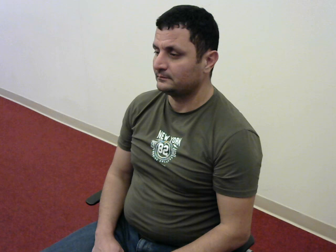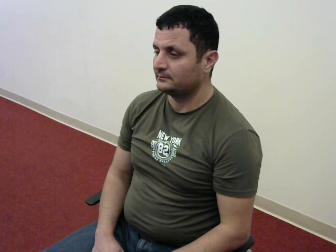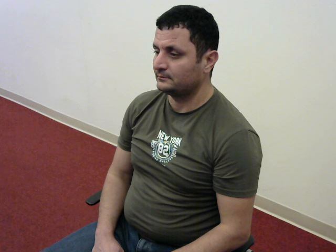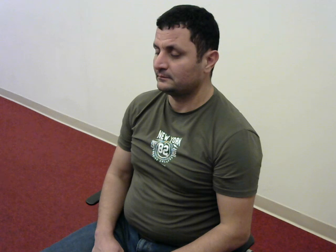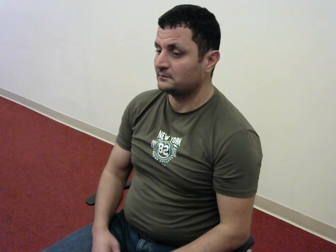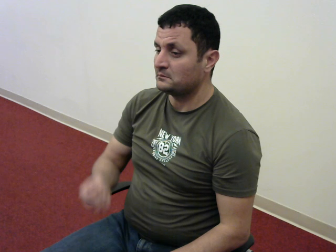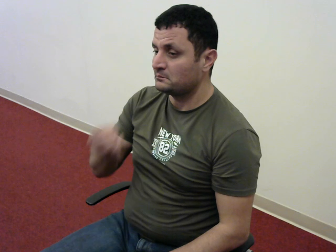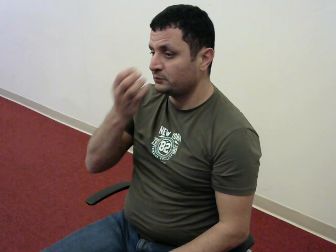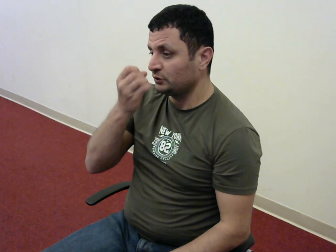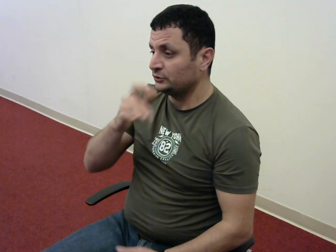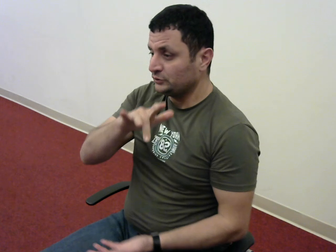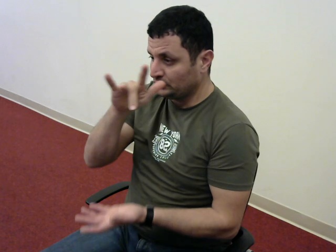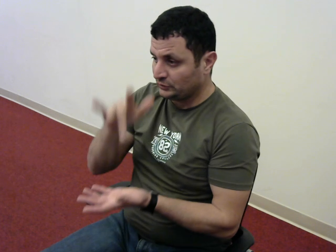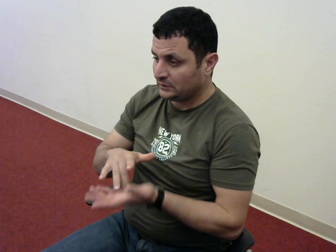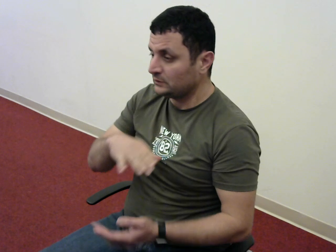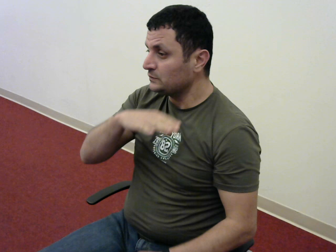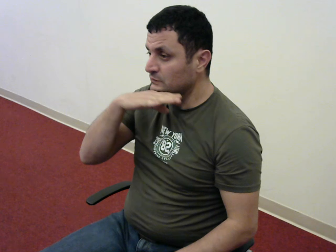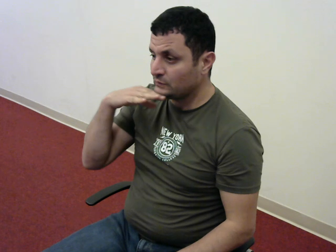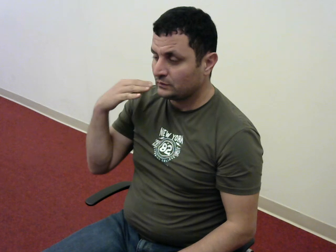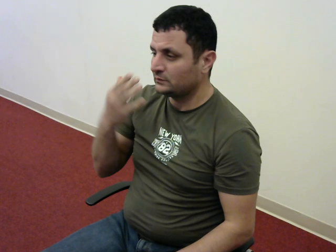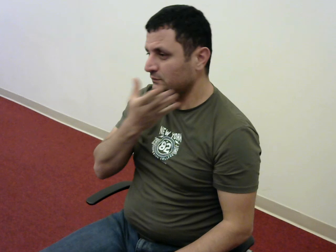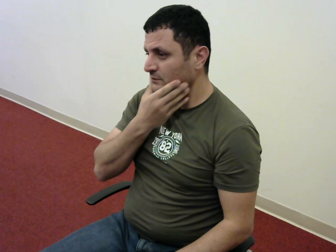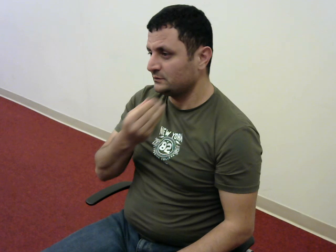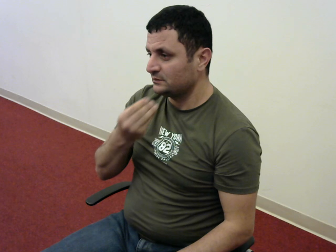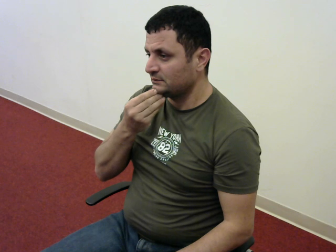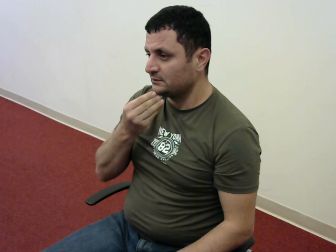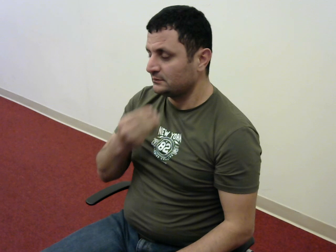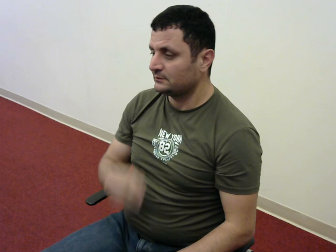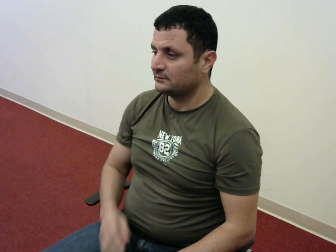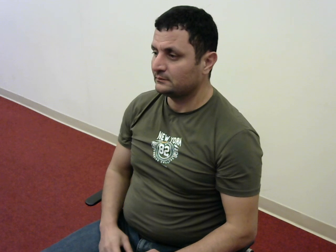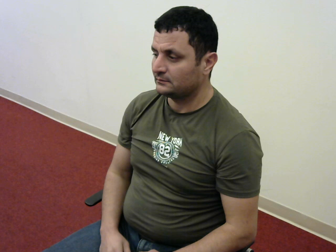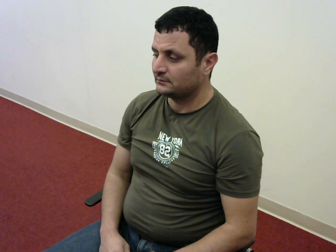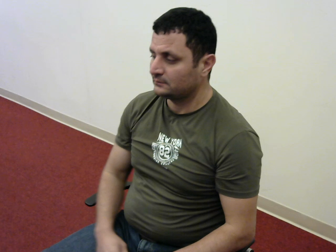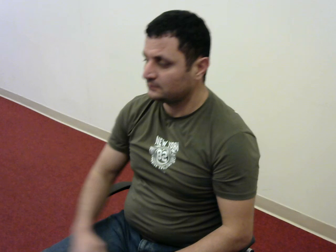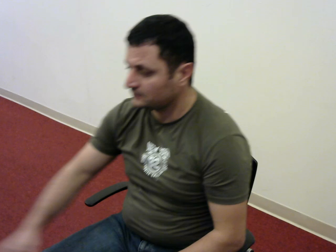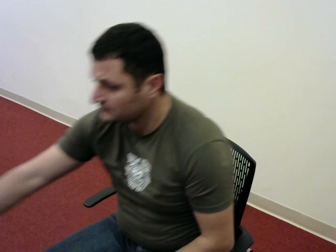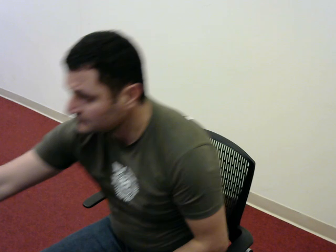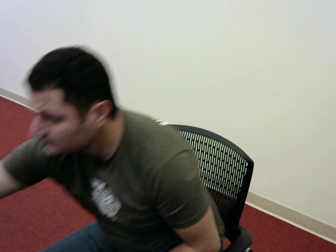Bakı şəhəri çox gözəldir